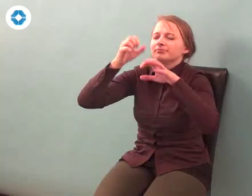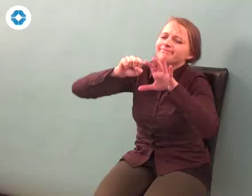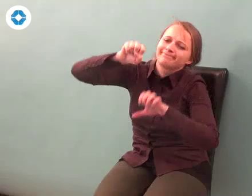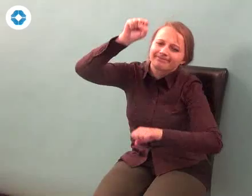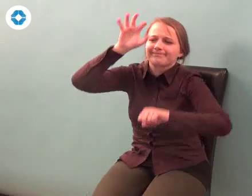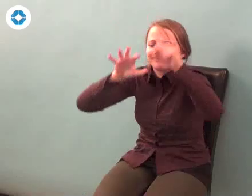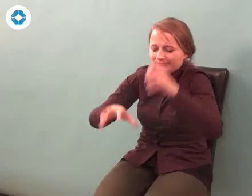Mężczyzna schodzi w dół po drabinie.